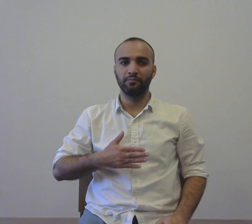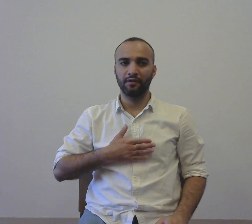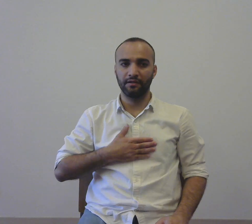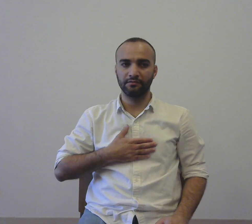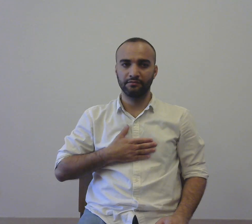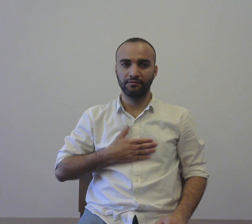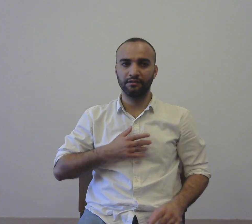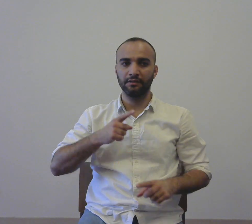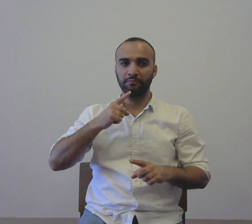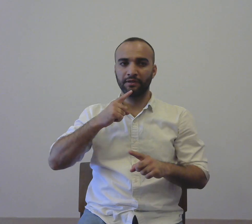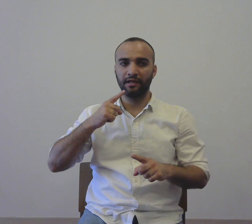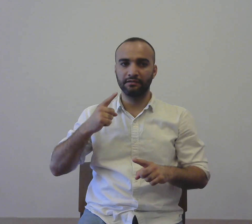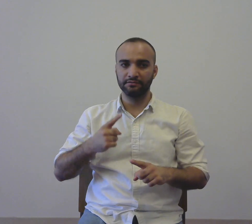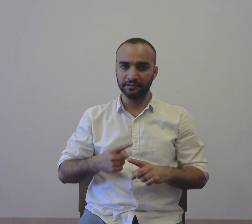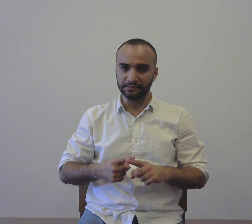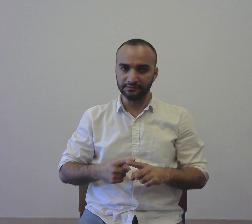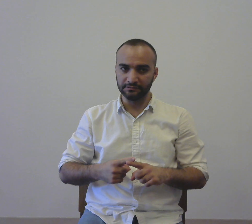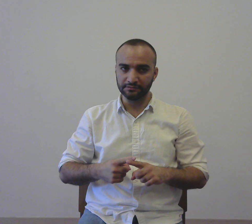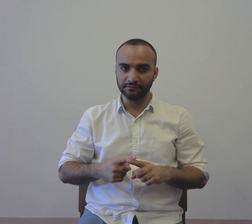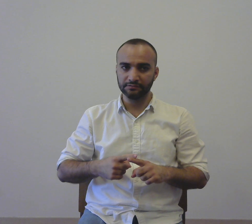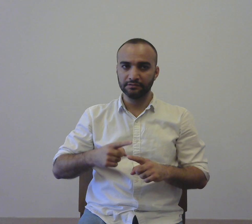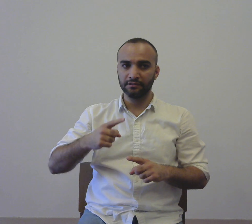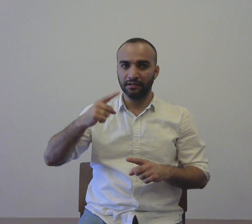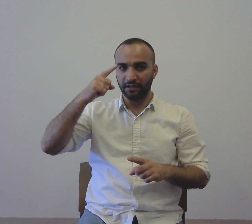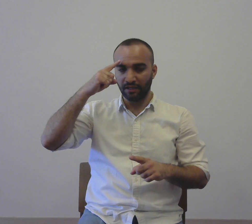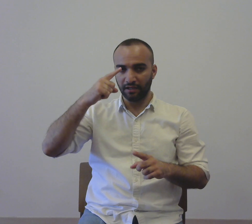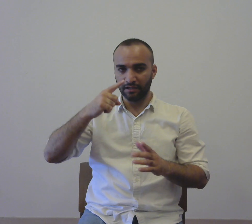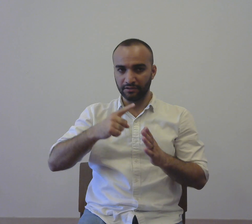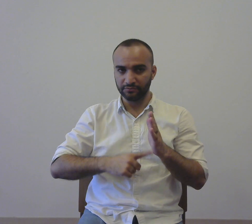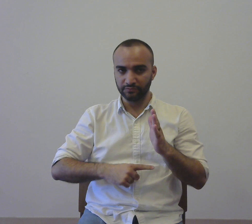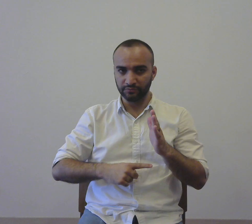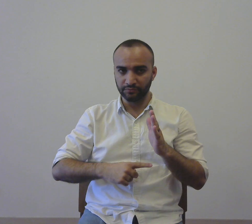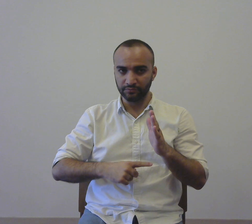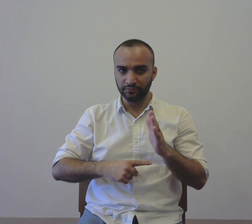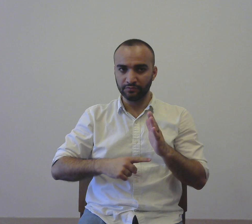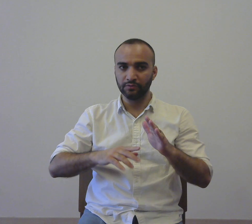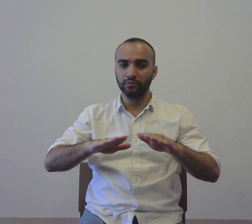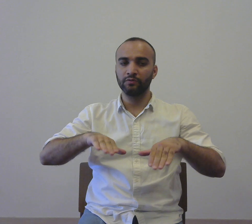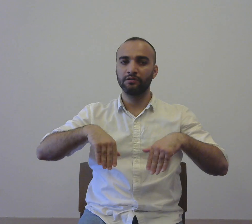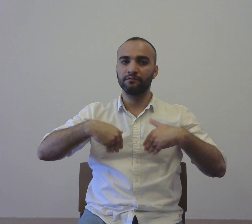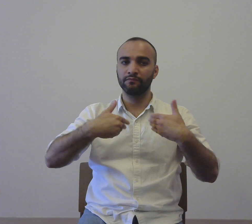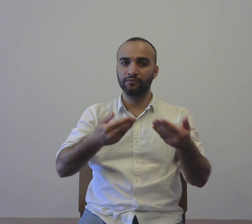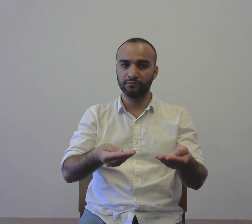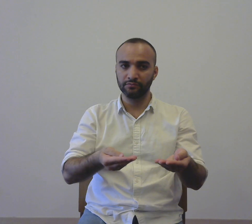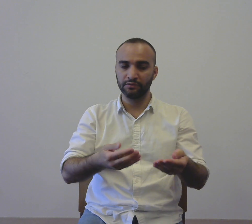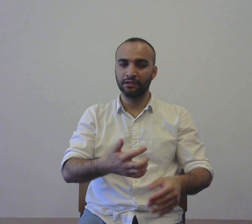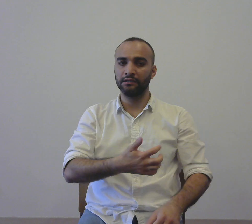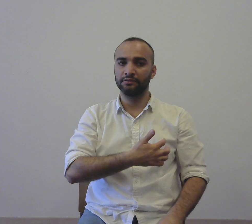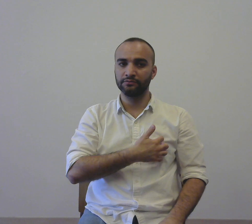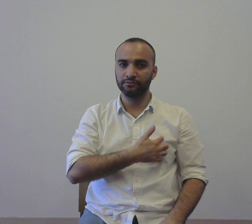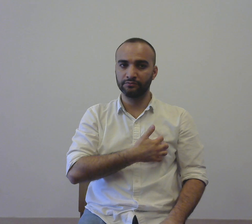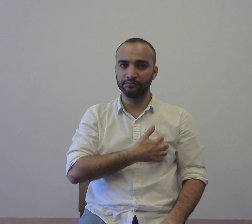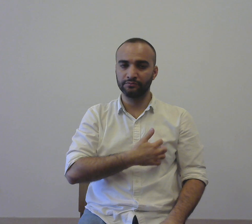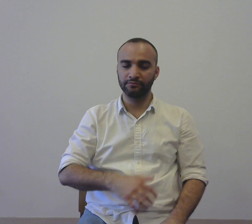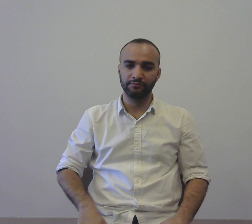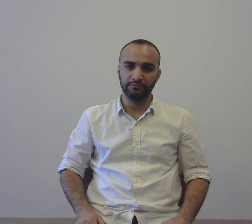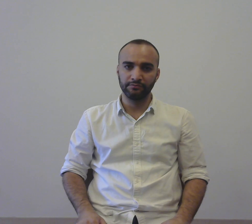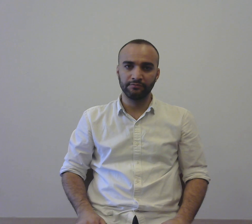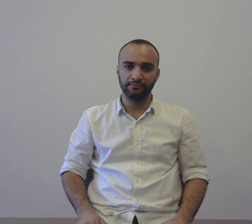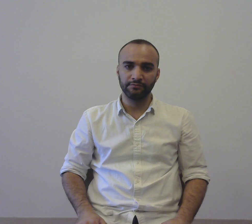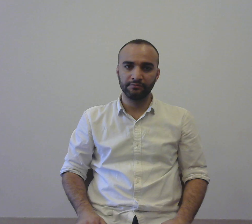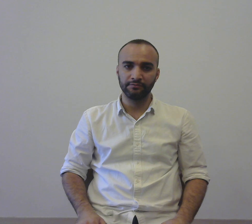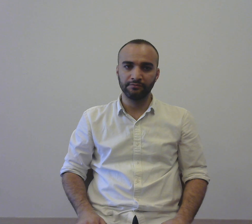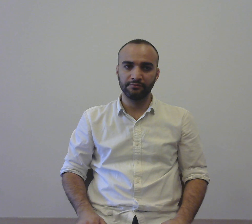Mən bacıma etibarnamə vermək istəyirəm